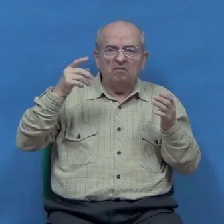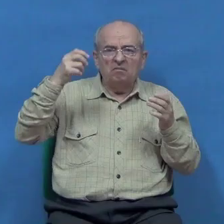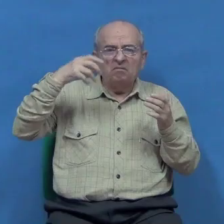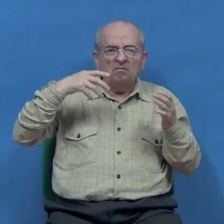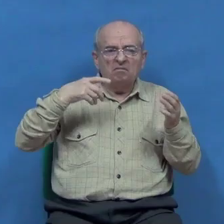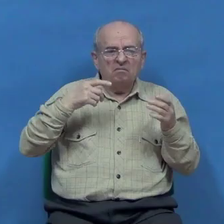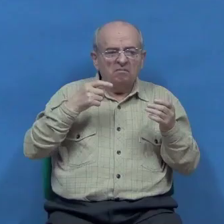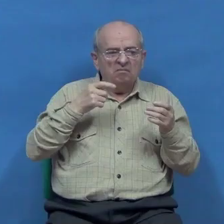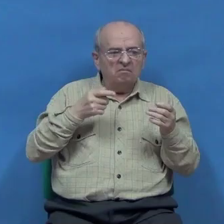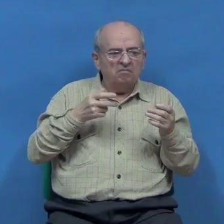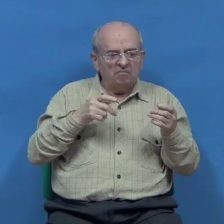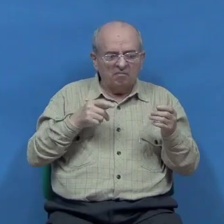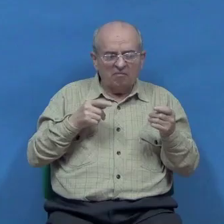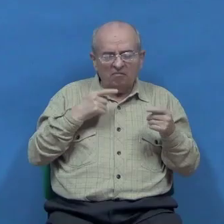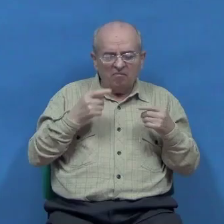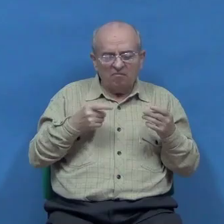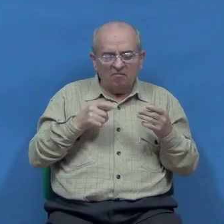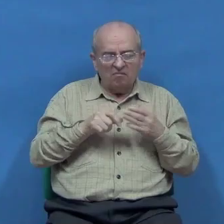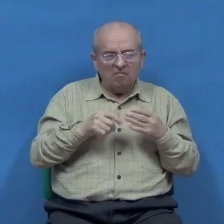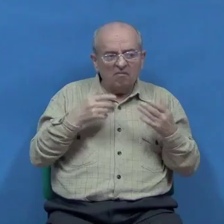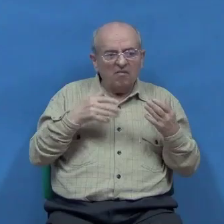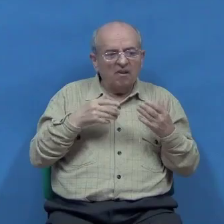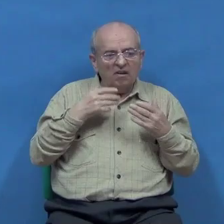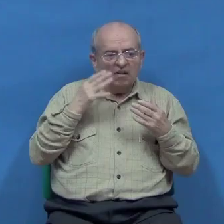Opowiadali co było, wycieczka, odpoczynek.